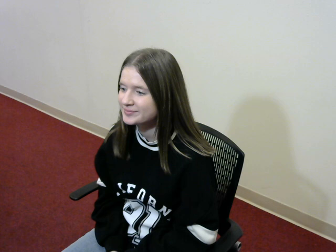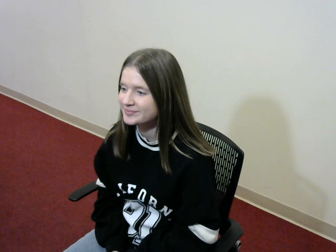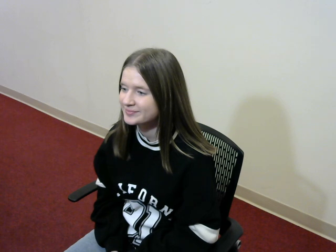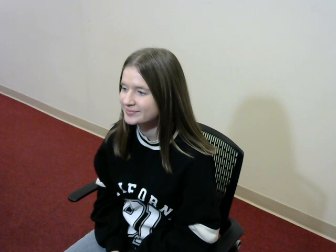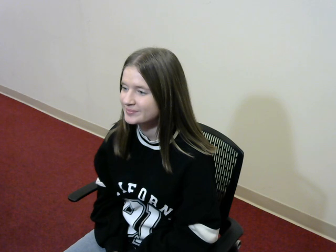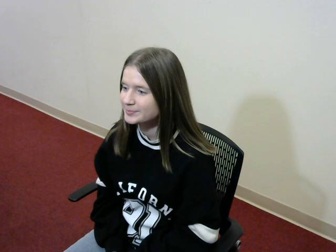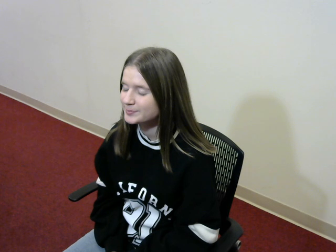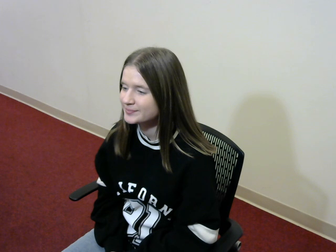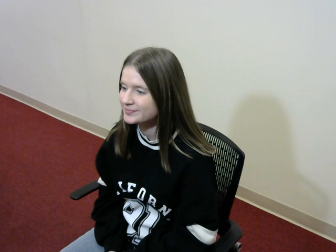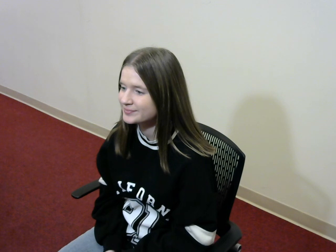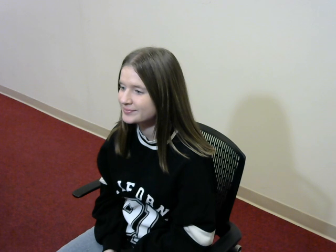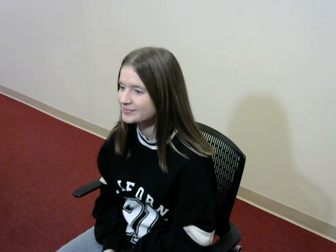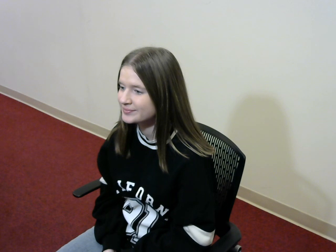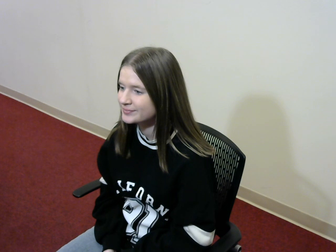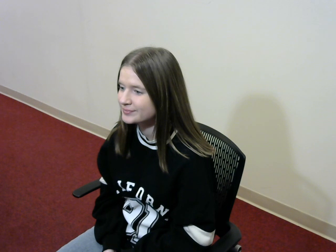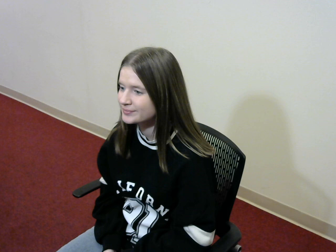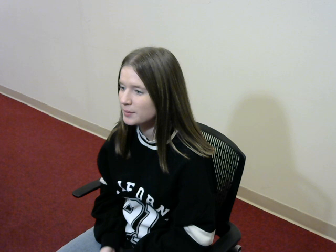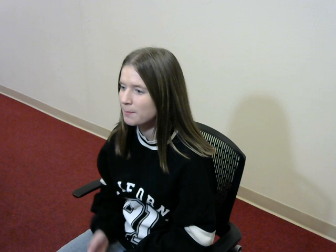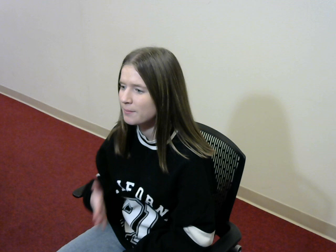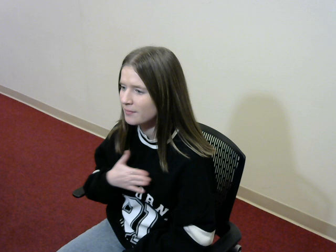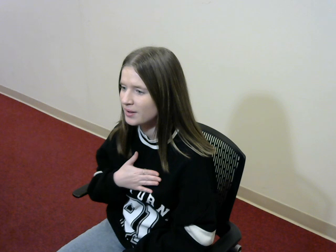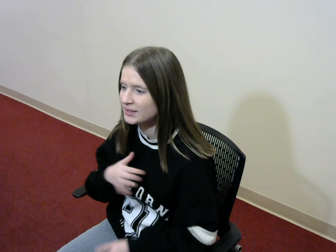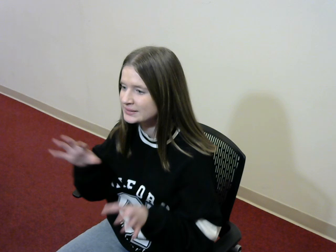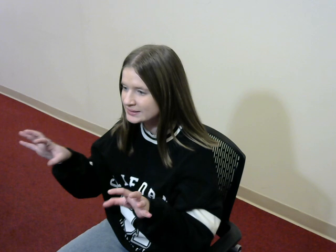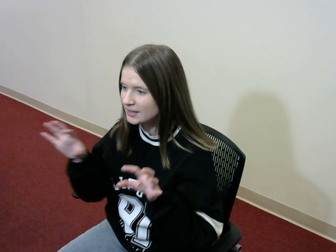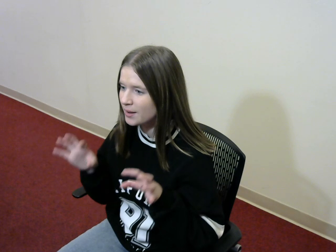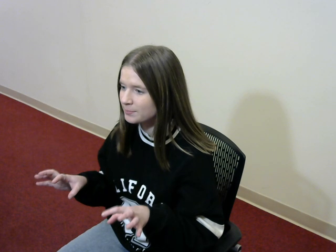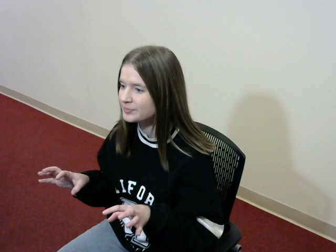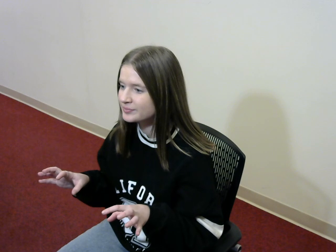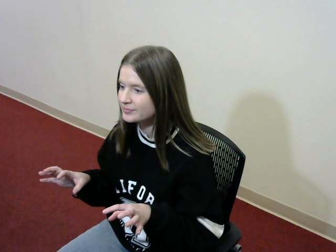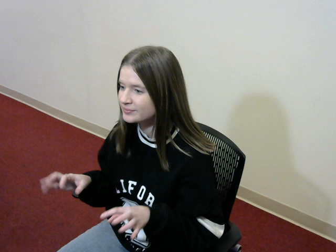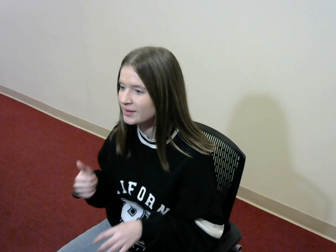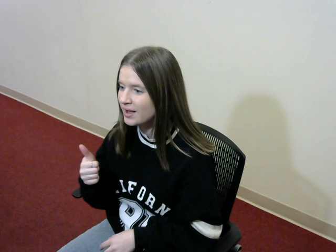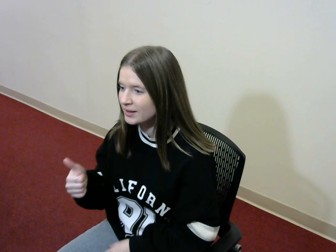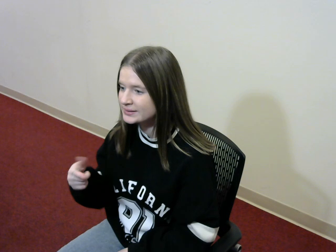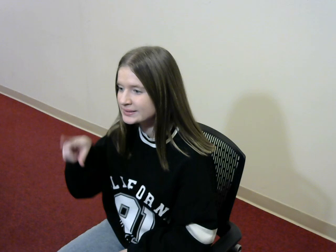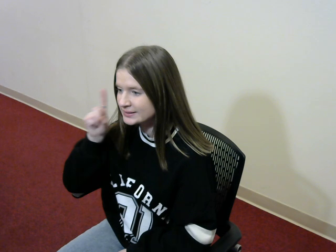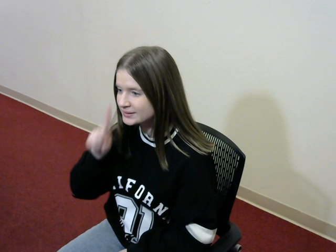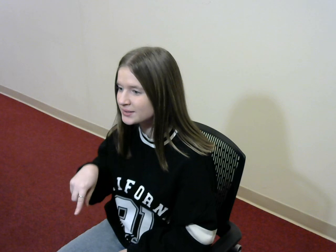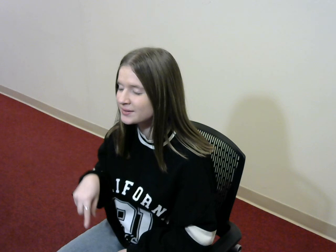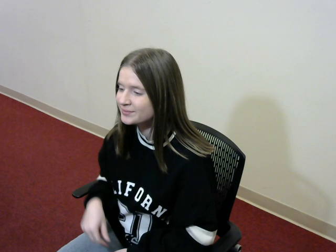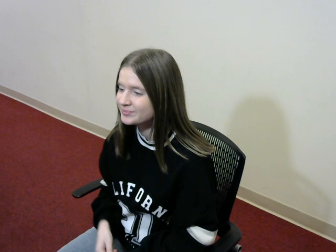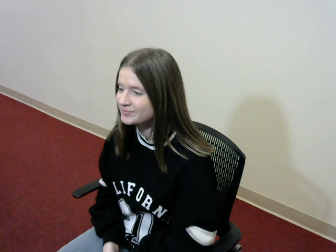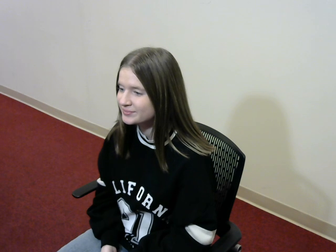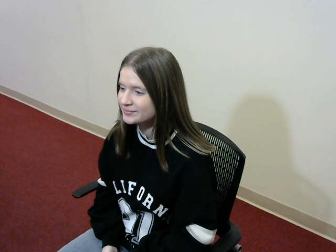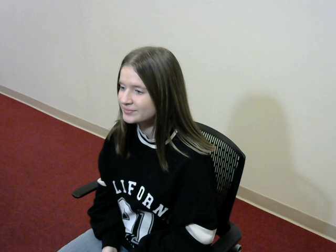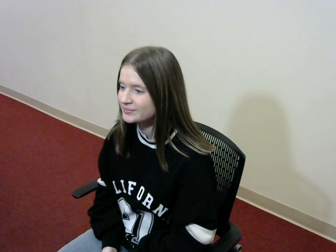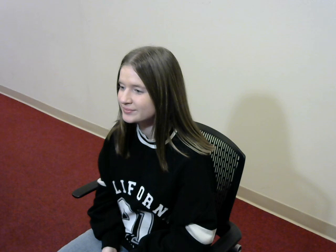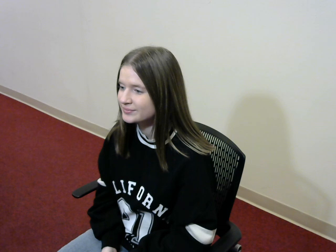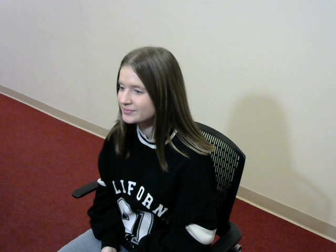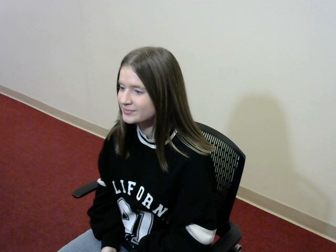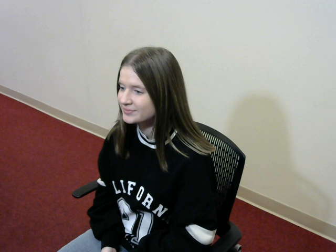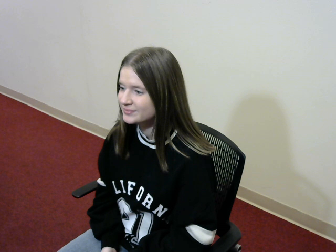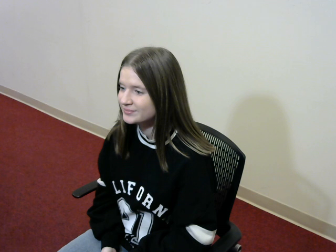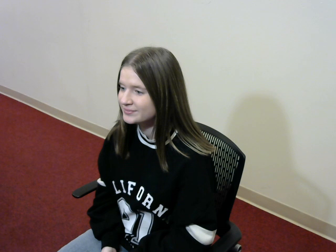Mən qanunvericiliyi yaxşı bilirəm